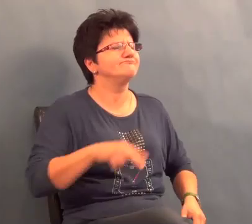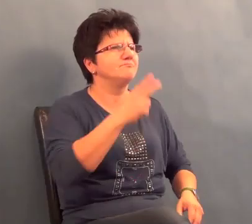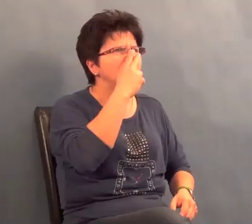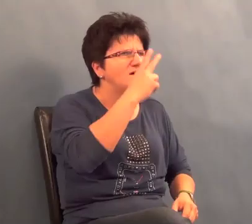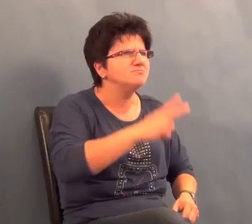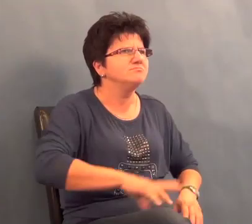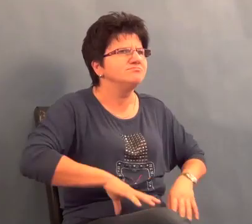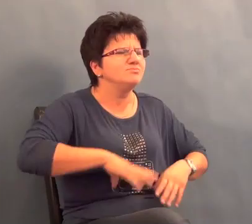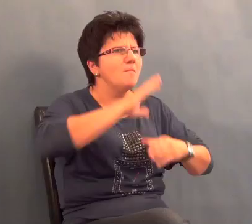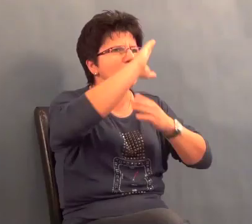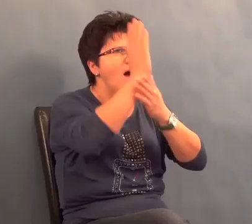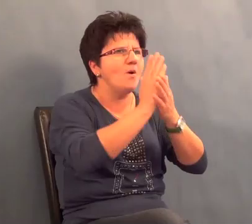Patrzy i jest oburzony, bo szyba jest pęknięta.